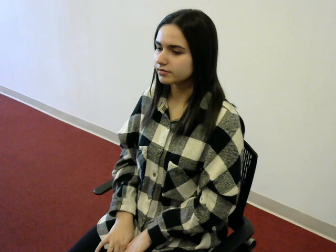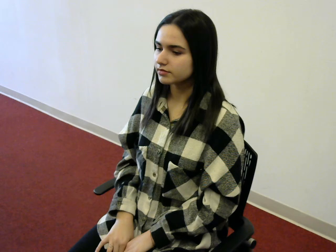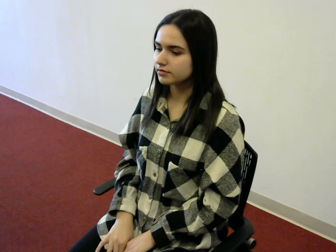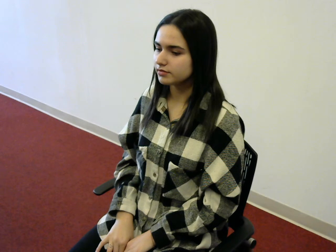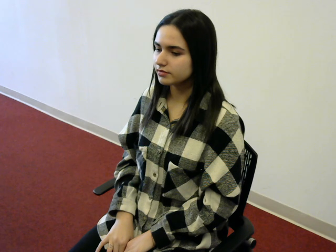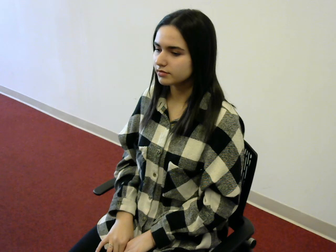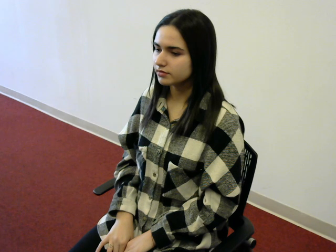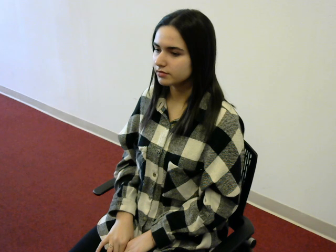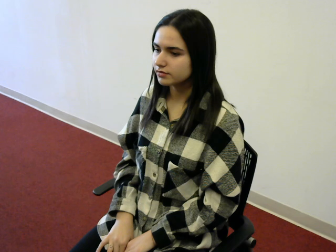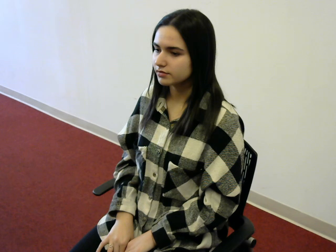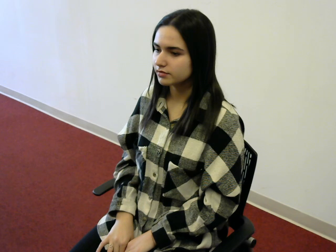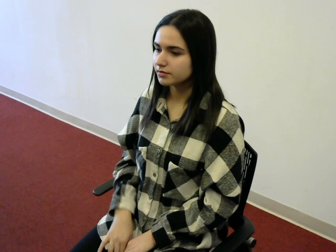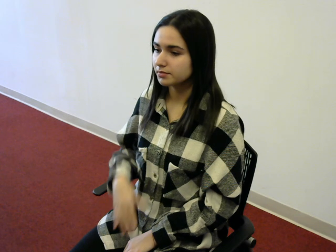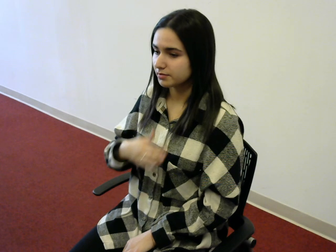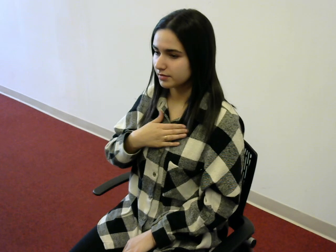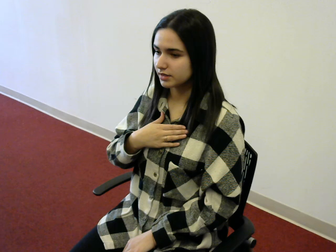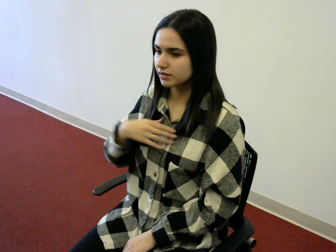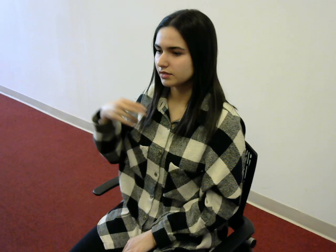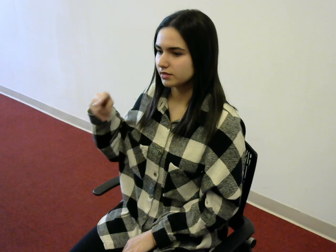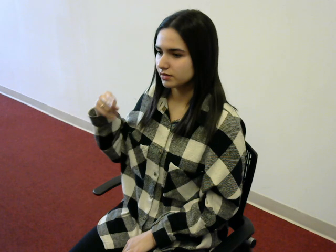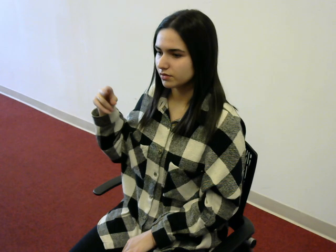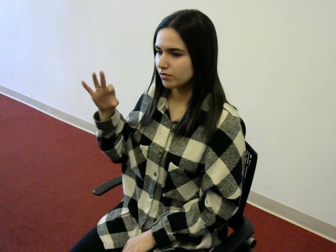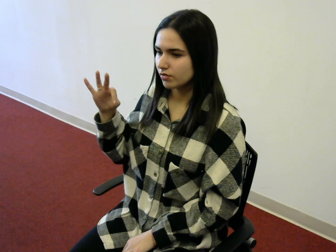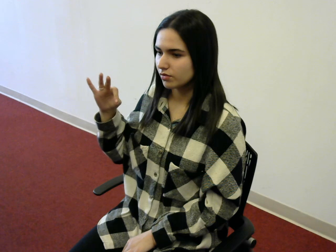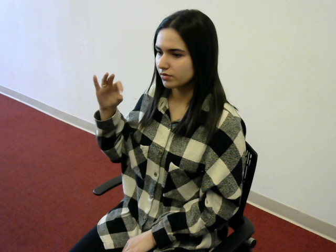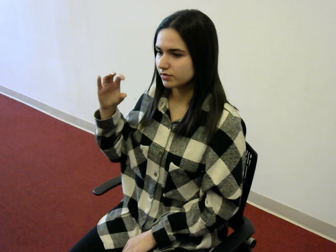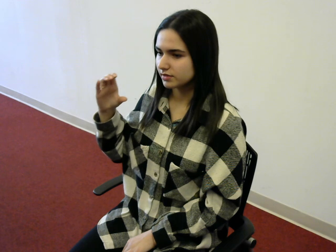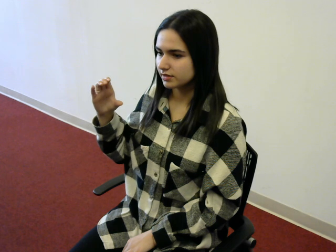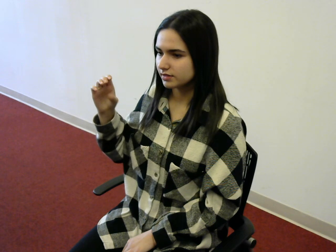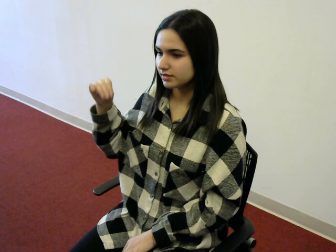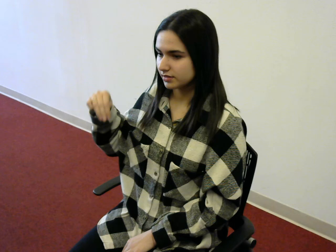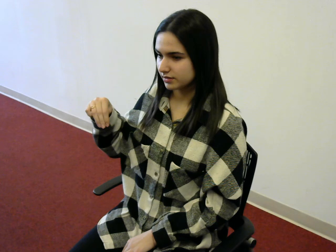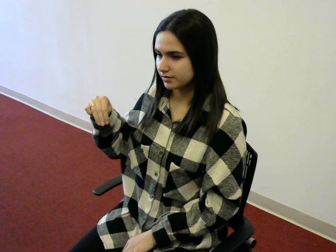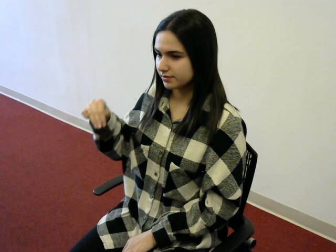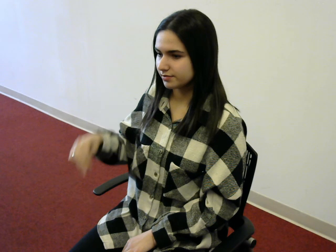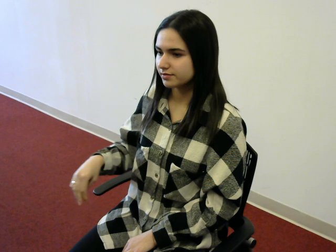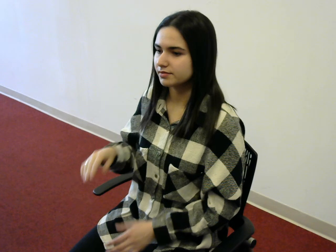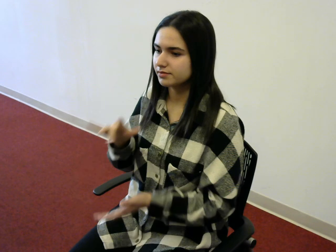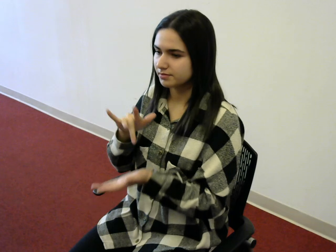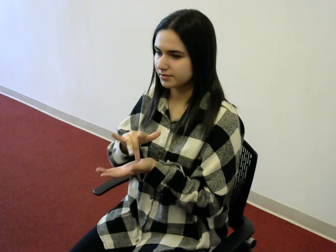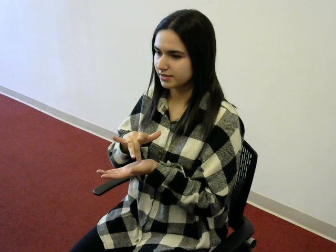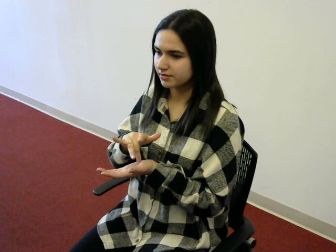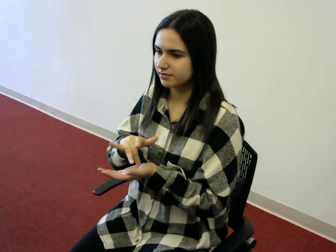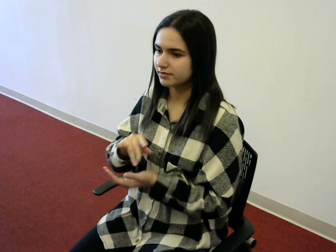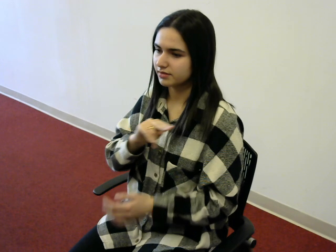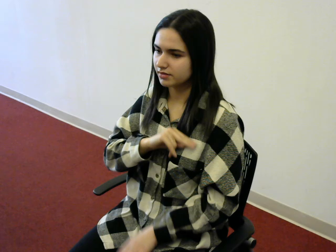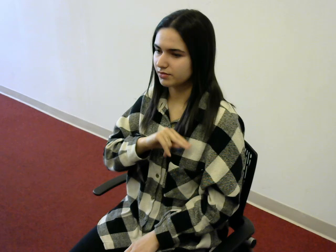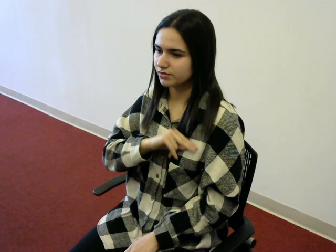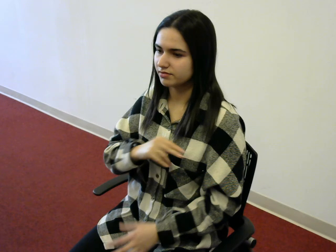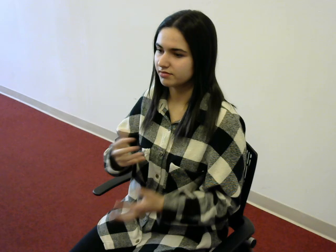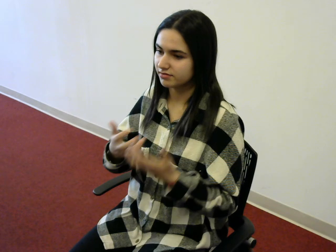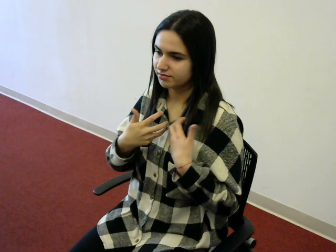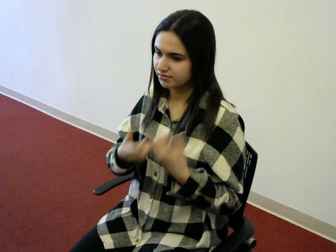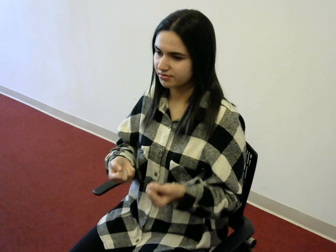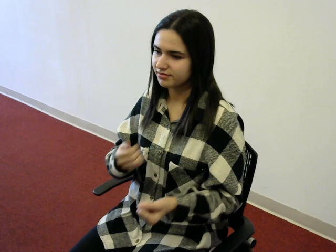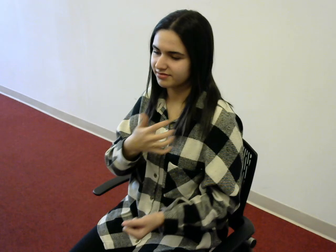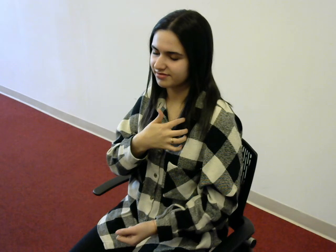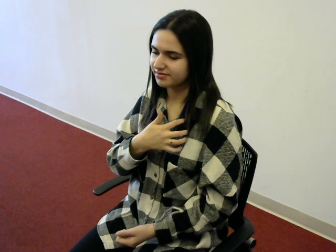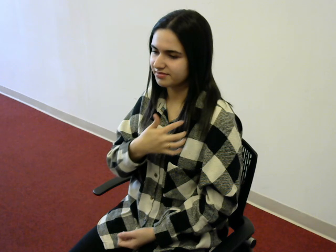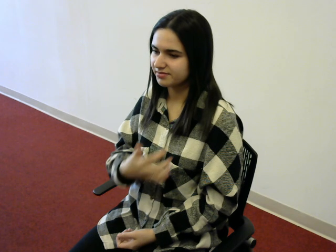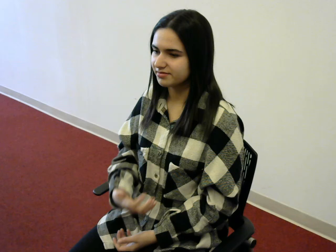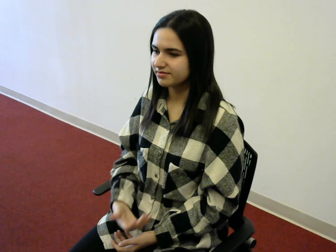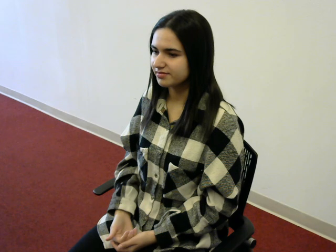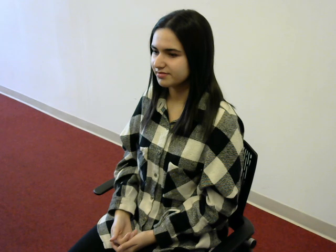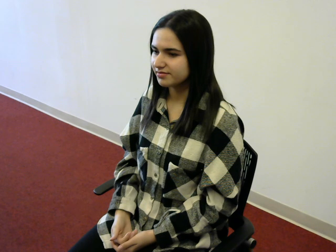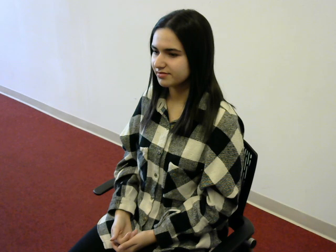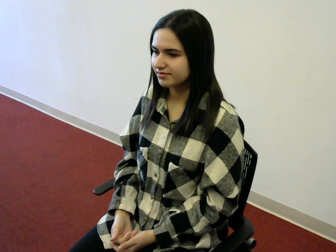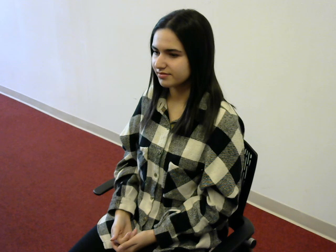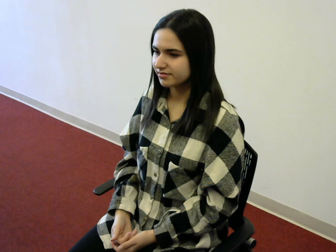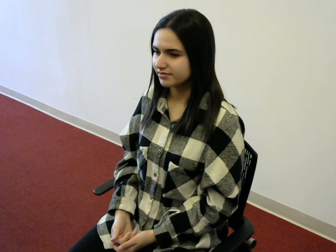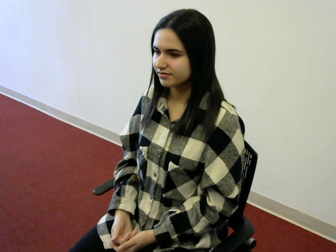Mən DOST Mərkəzində işə qəbul olmaq istəyirəm